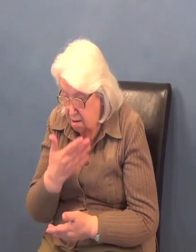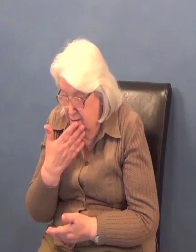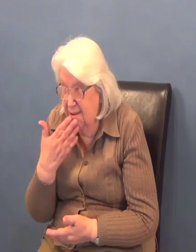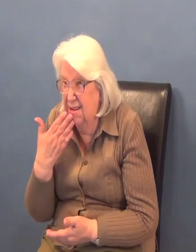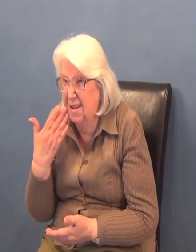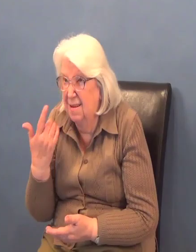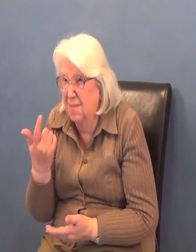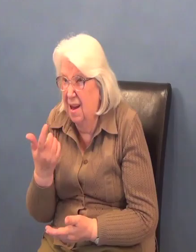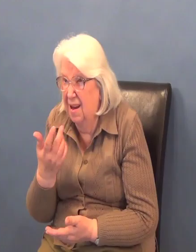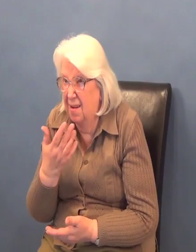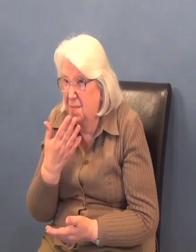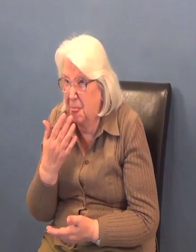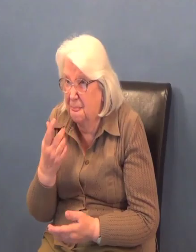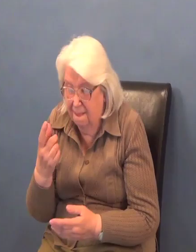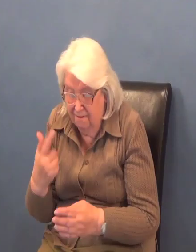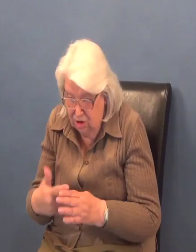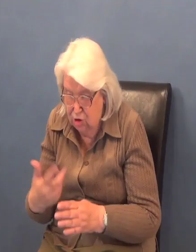Nie ma, nie ma.